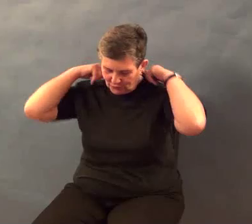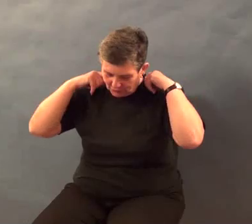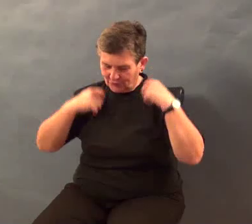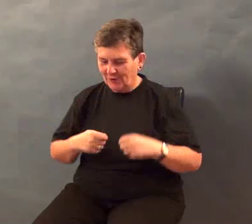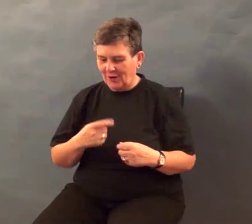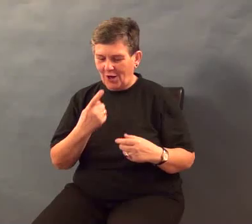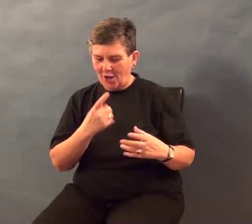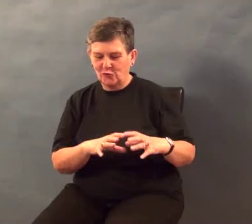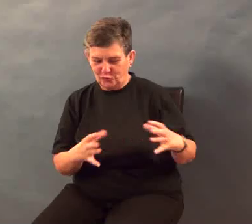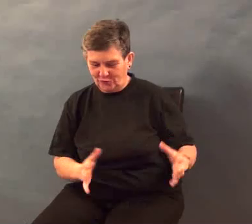Jeden kosz jest napełniony.